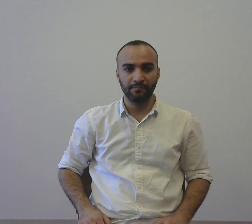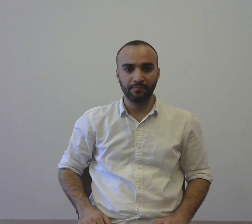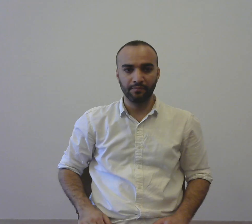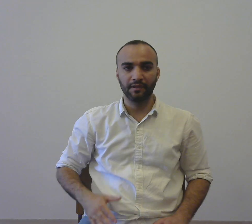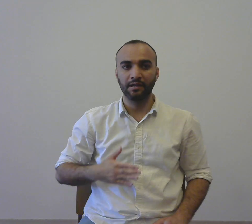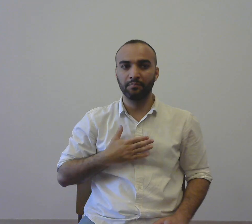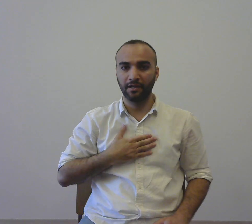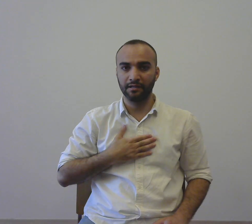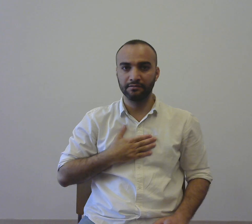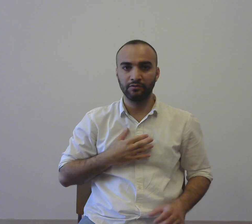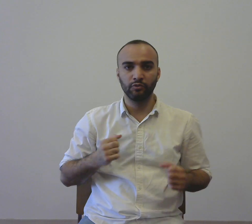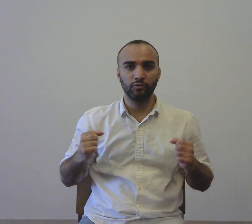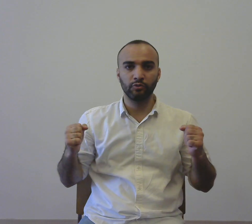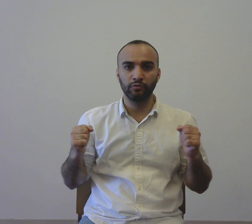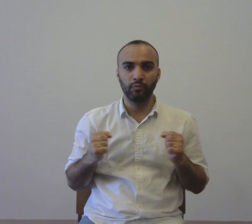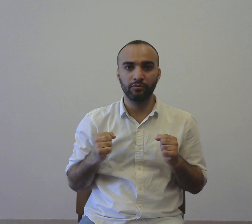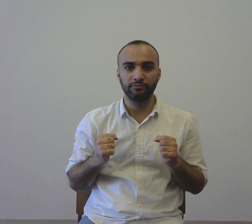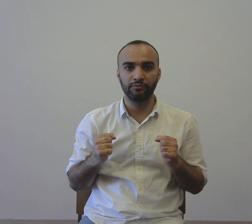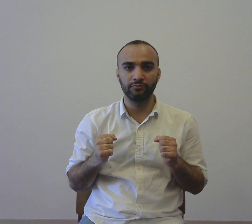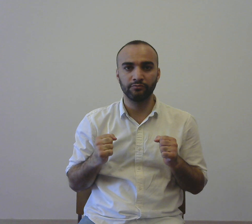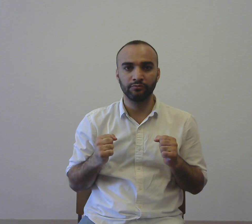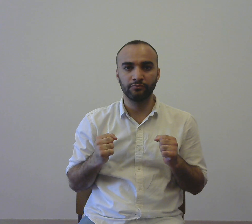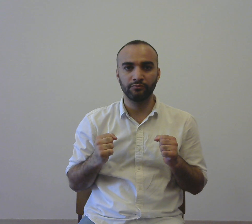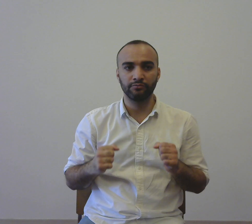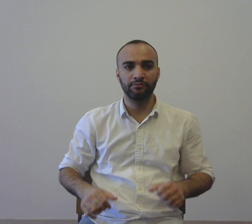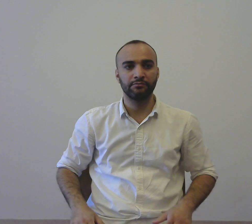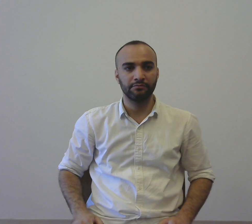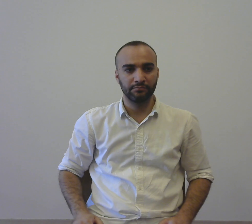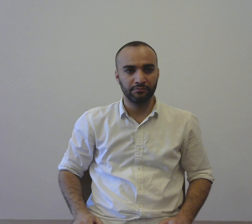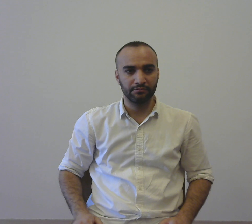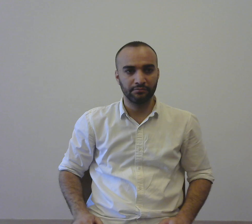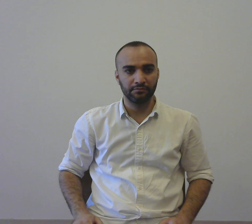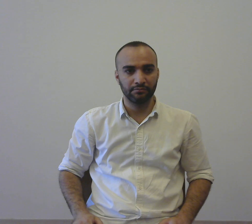Mənə soyuqdur